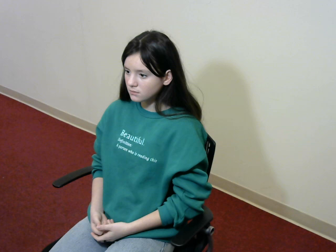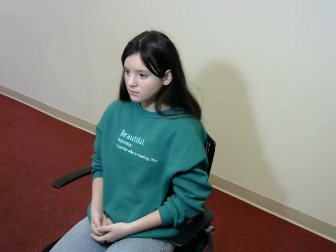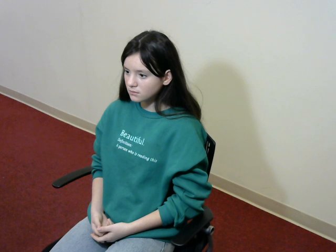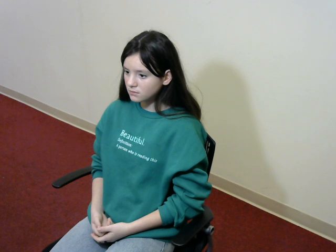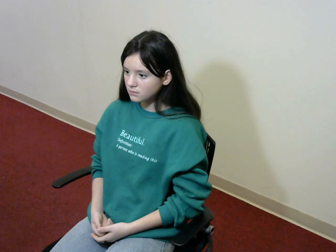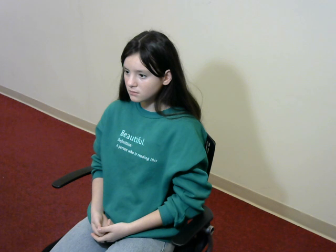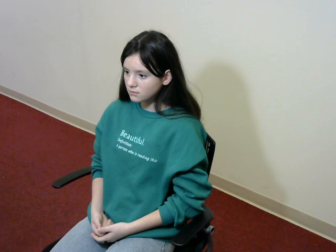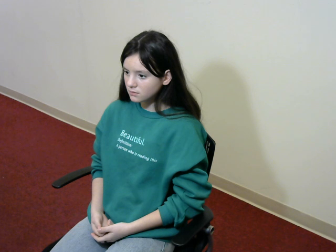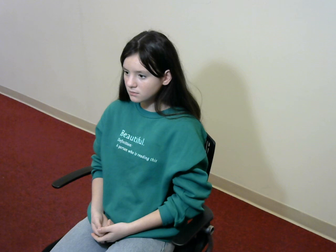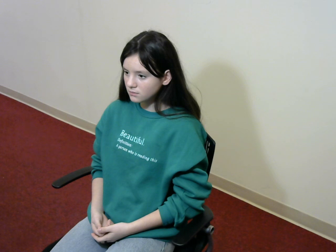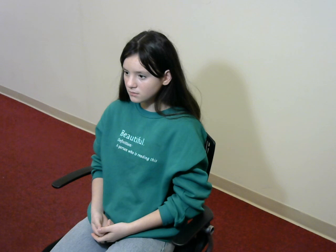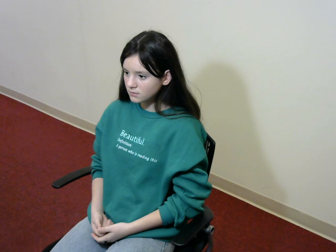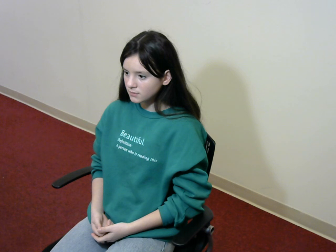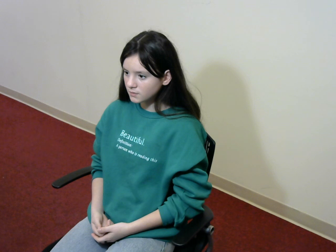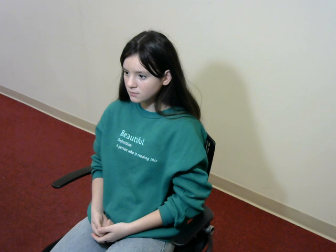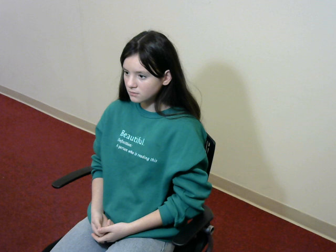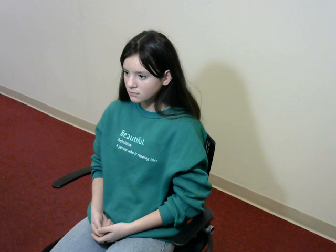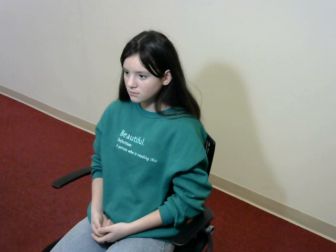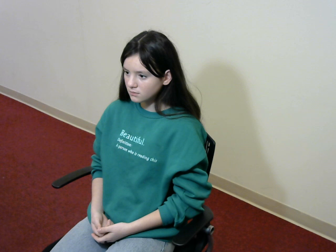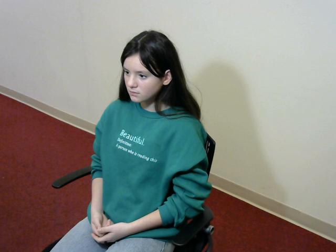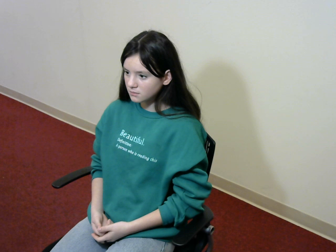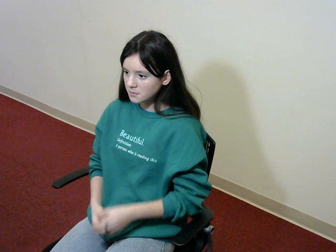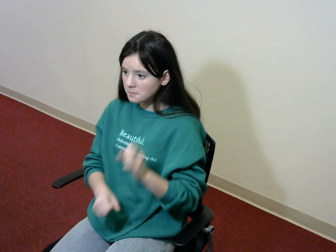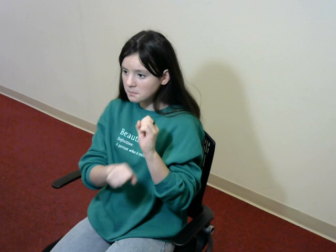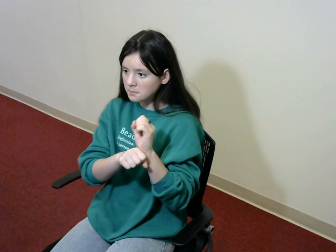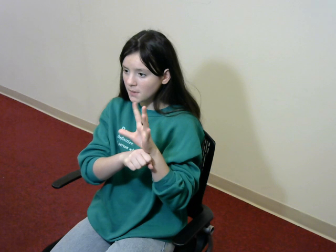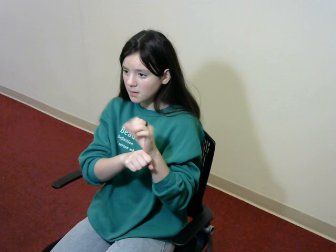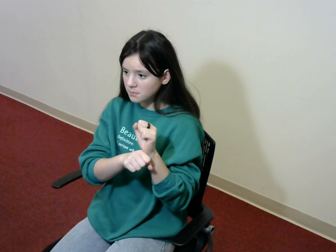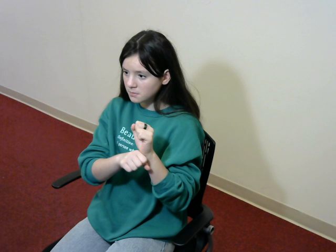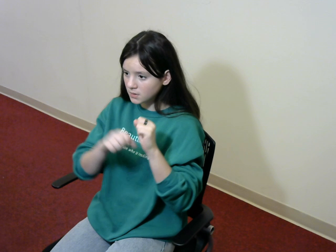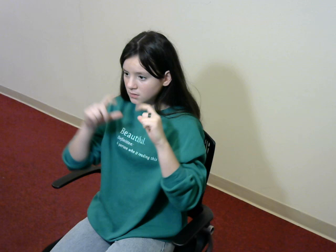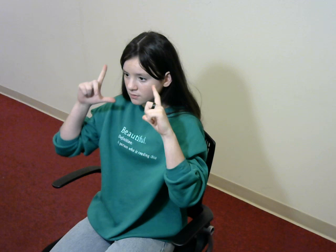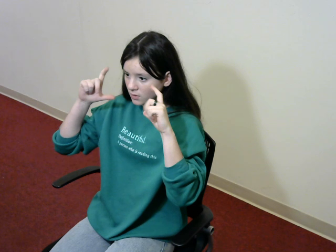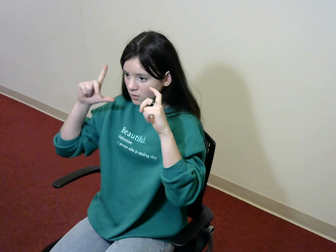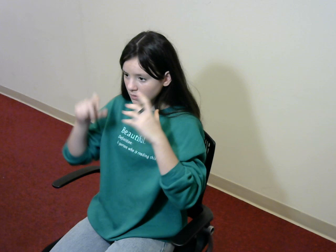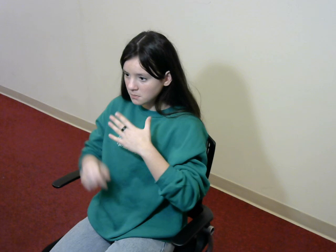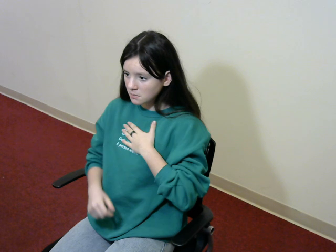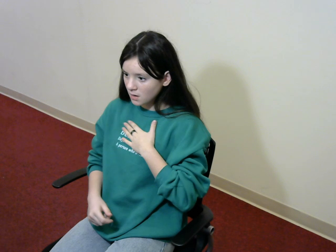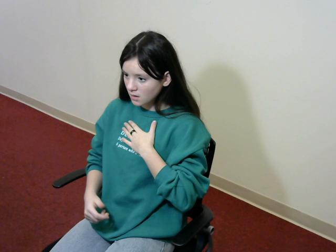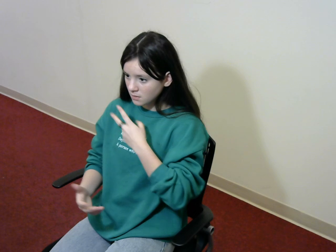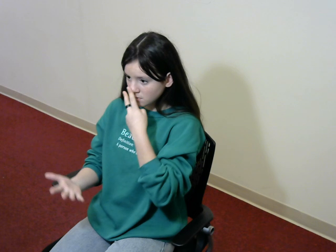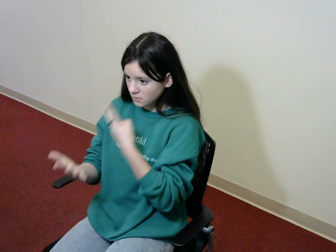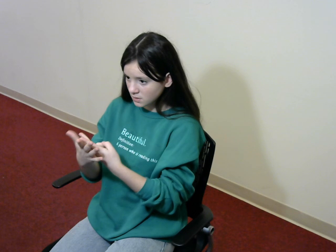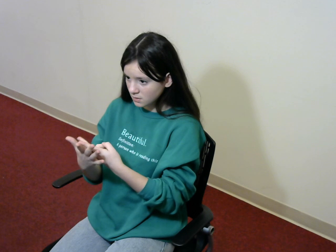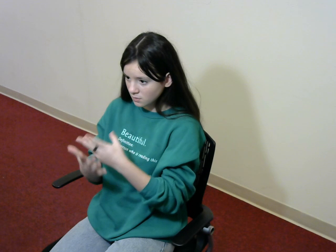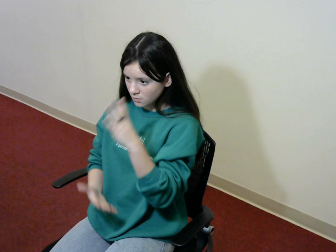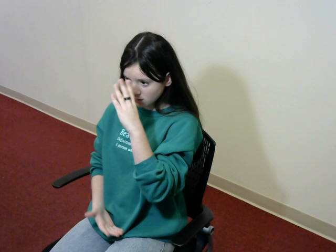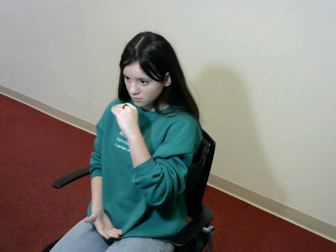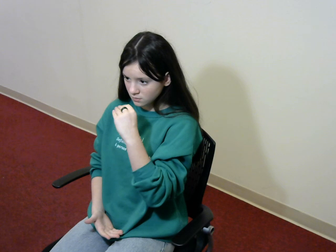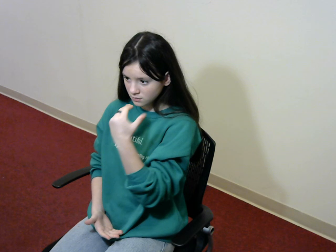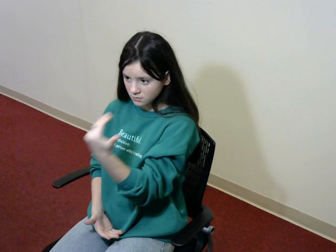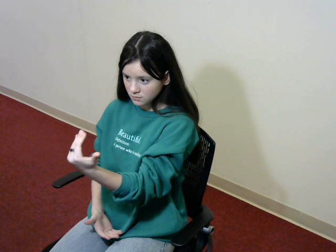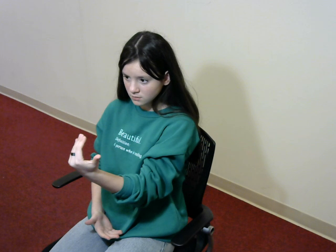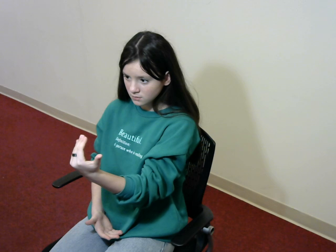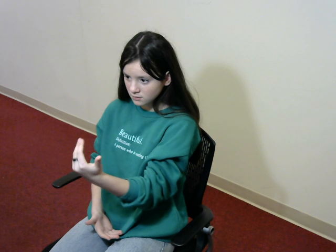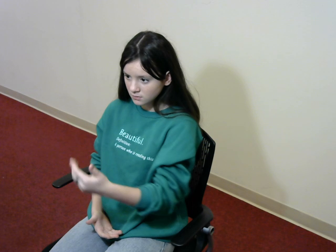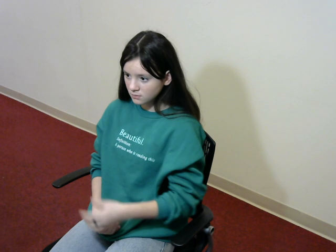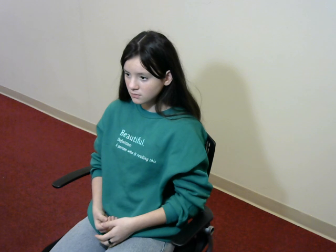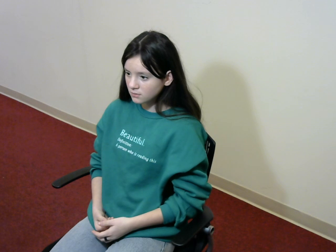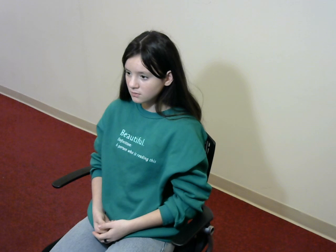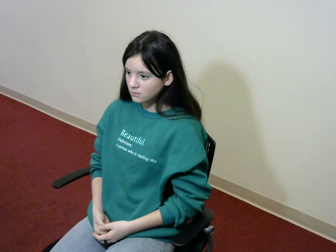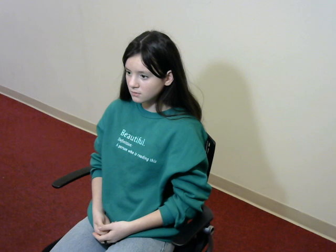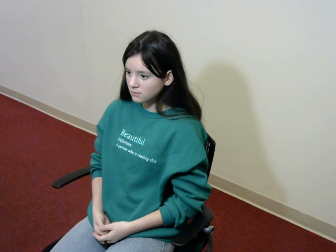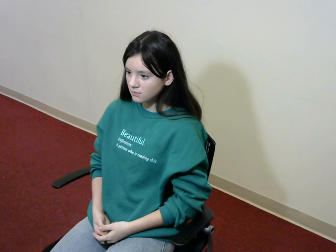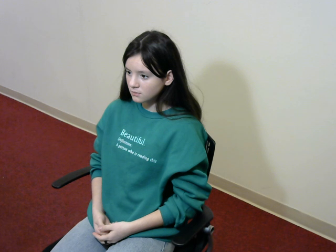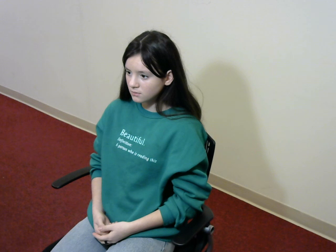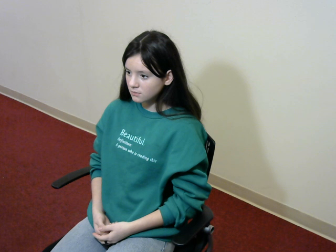Çəkdiyin şəkilləri mənə göstərə bilərsənmi?